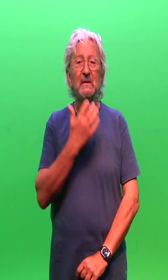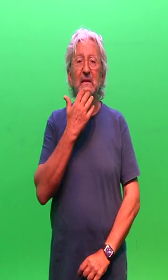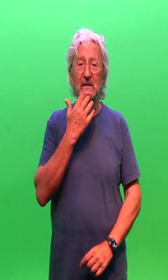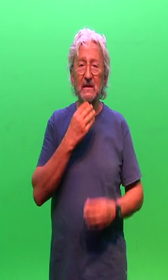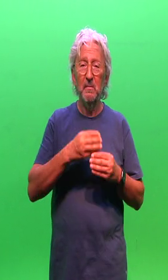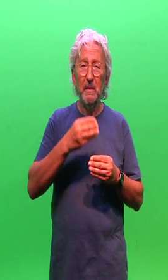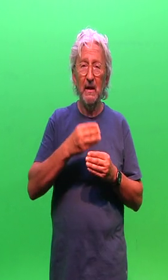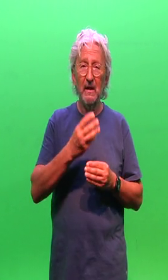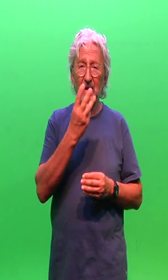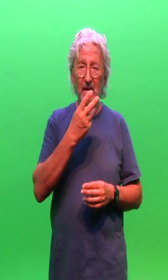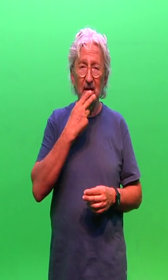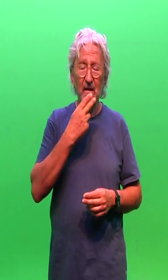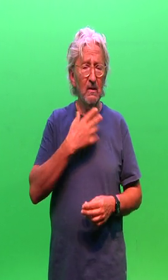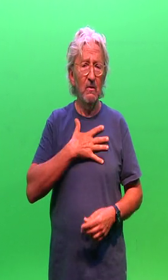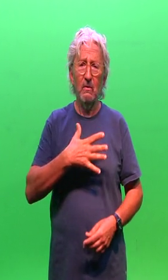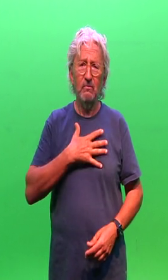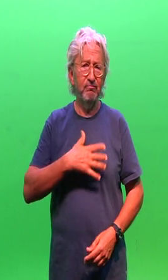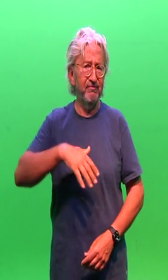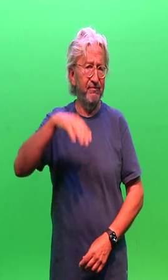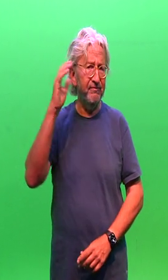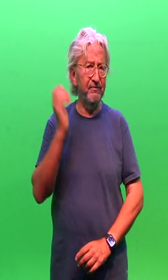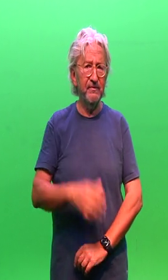Si fumo tres paquets tinc molta tos.